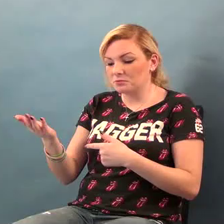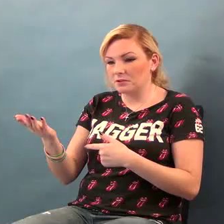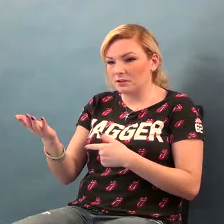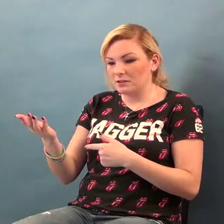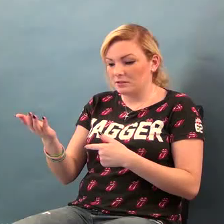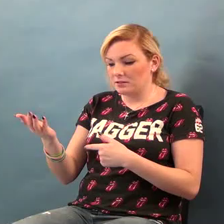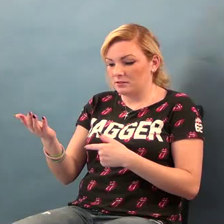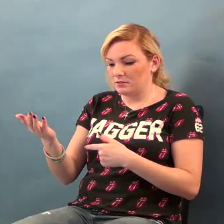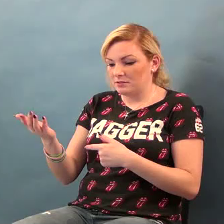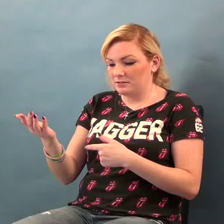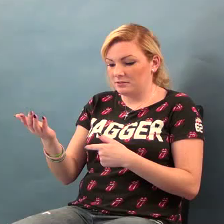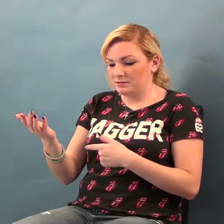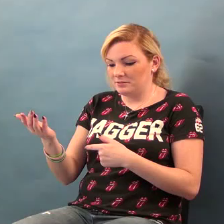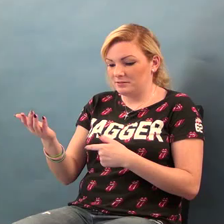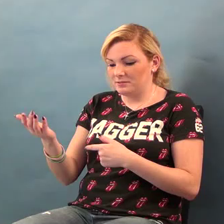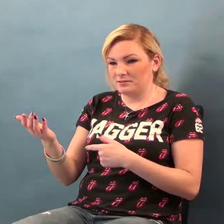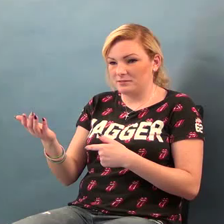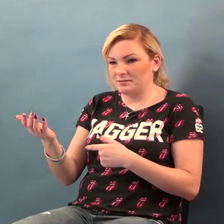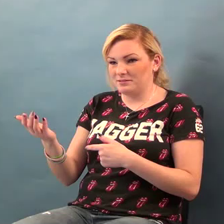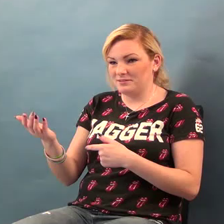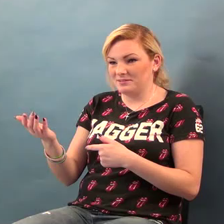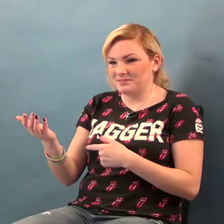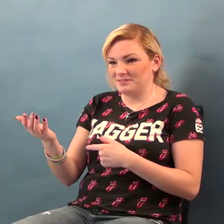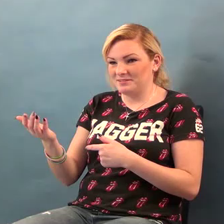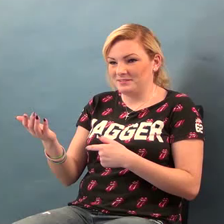Godzina osiemnasta?